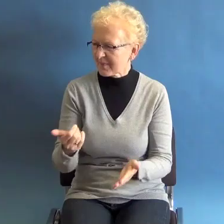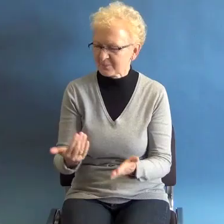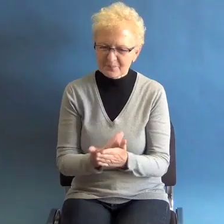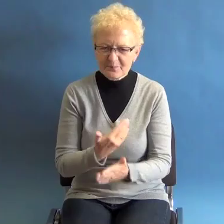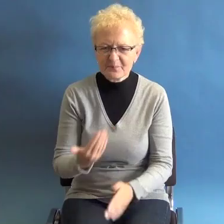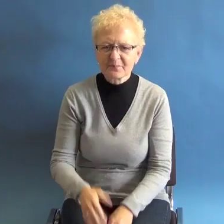Nowy.